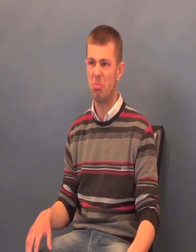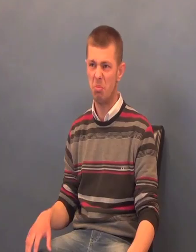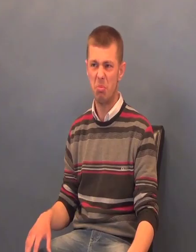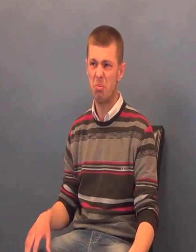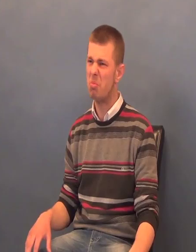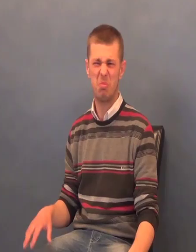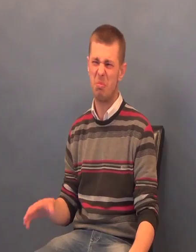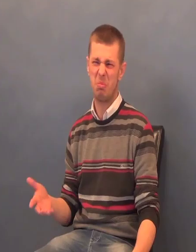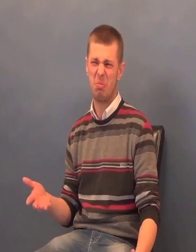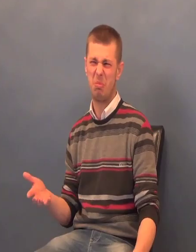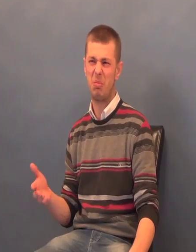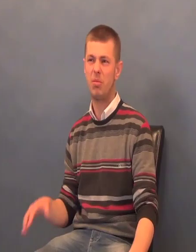Nie...